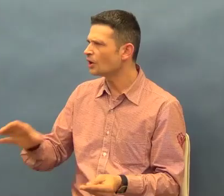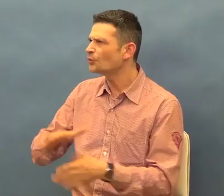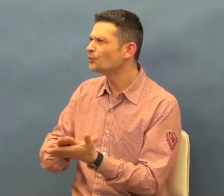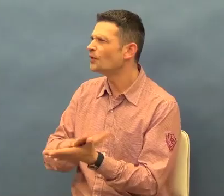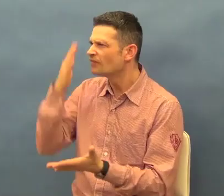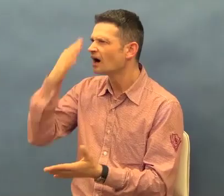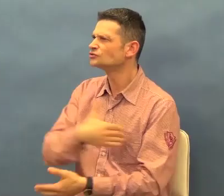Rozglądała się, nie ma nigdzie jabłek.